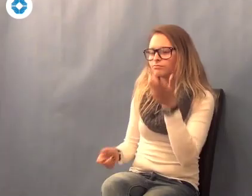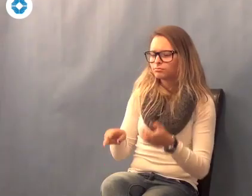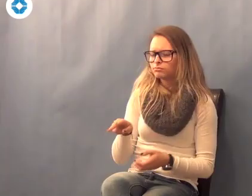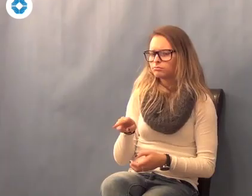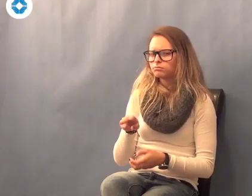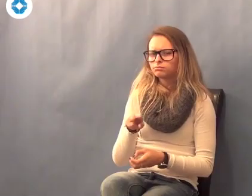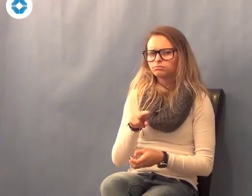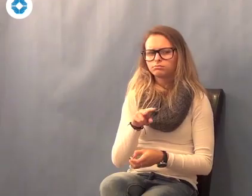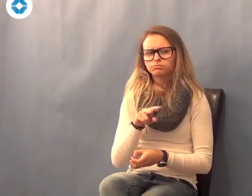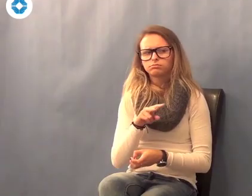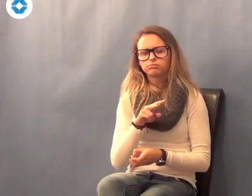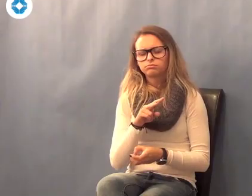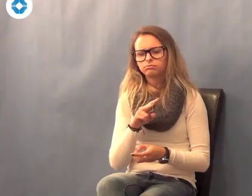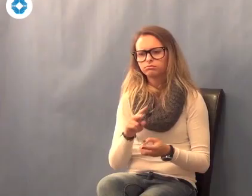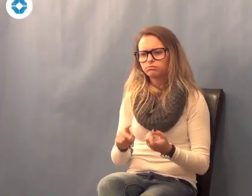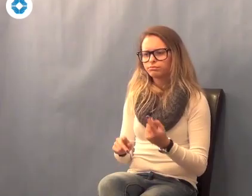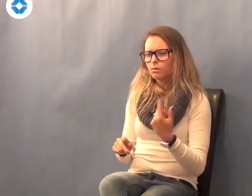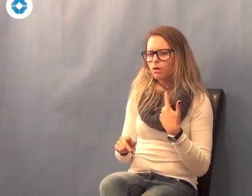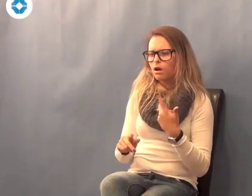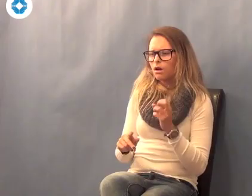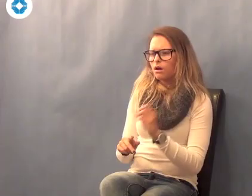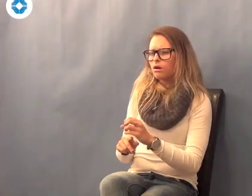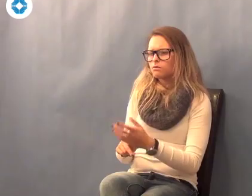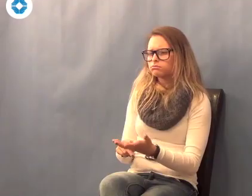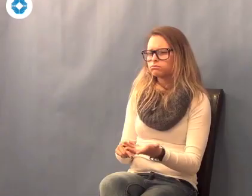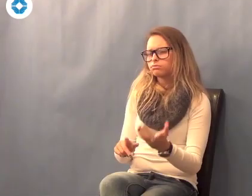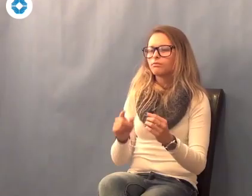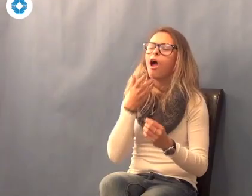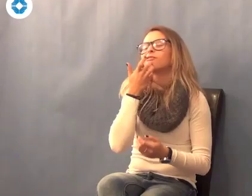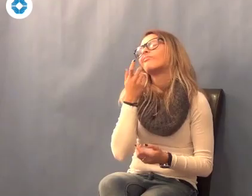Patrzył na nich, aż przeszli dalej, a on stał i się zastanawiał.